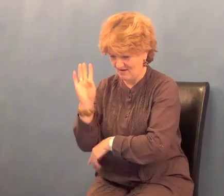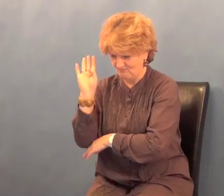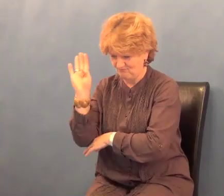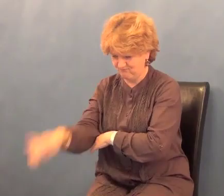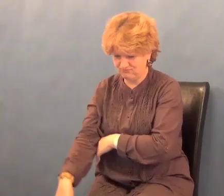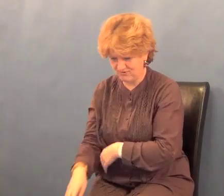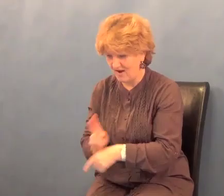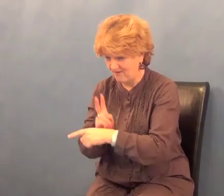Wypadł....